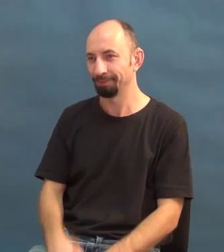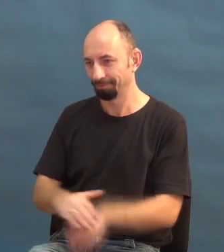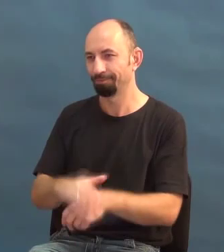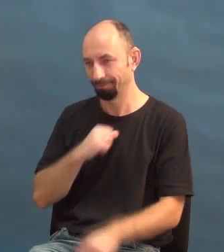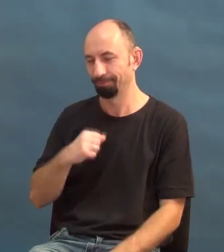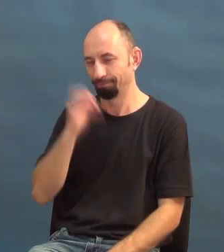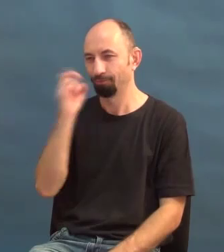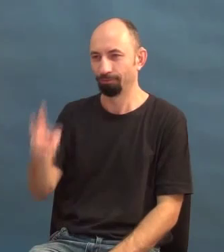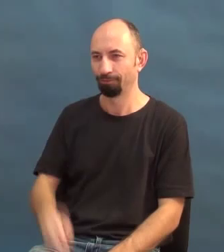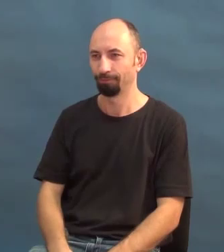Zgadzam się, OK.